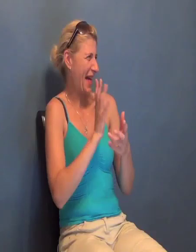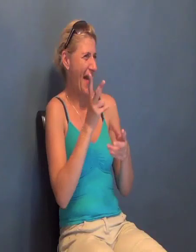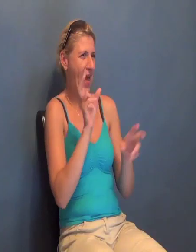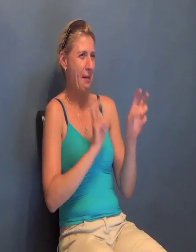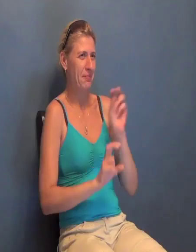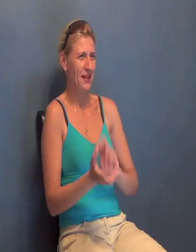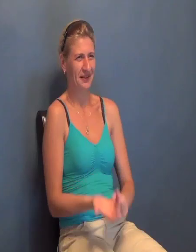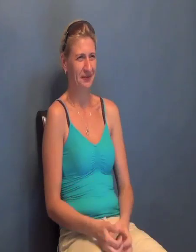Jakaś chemia.